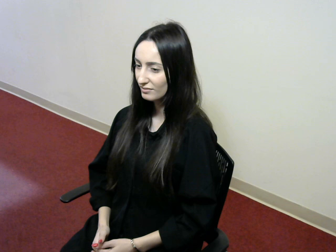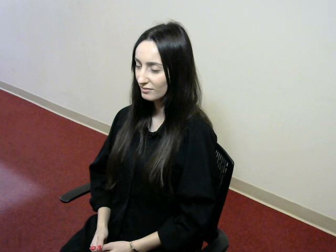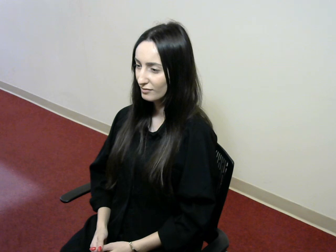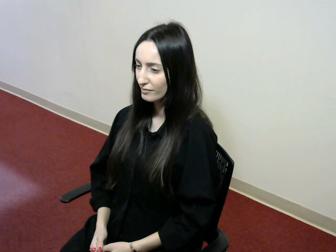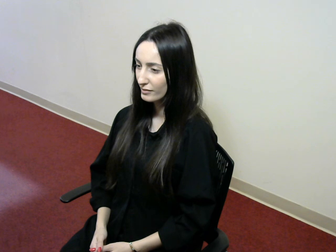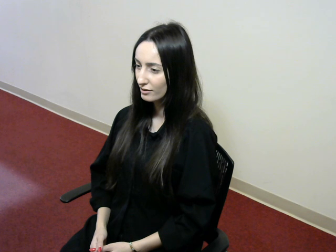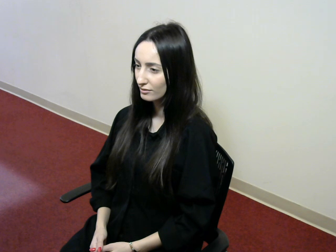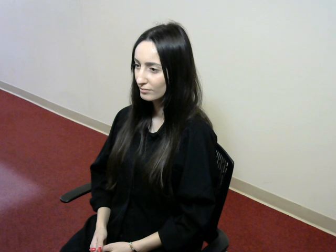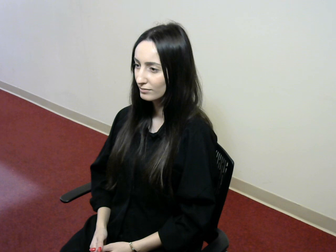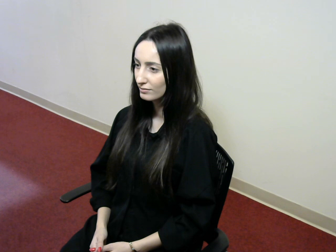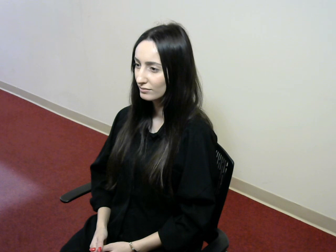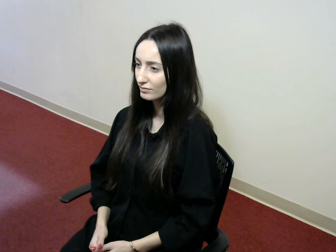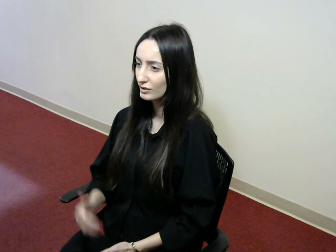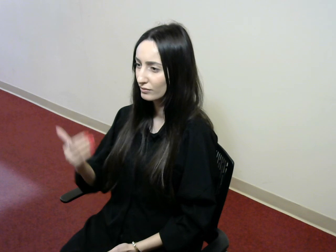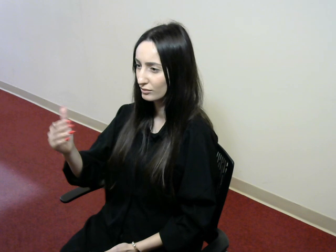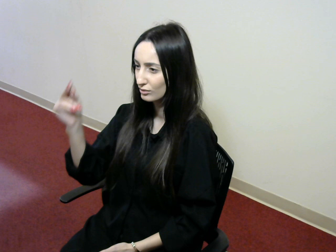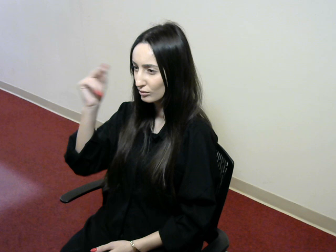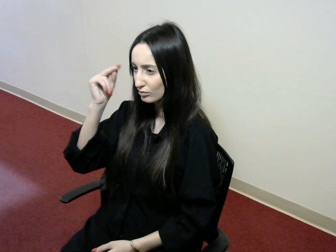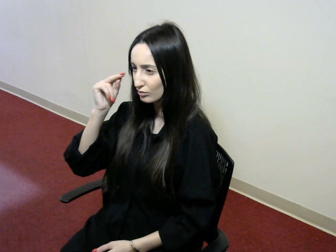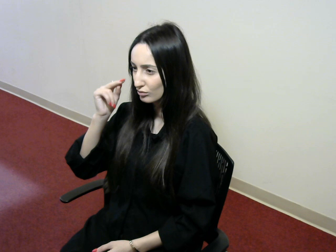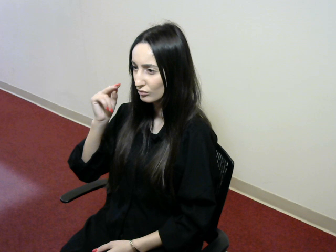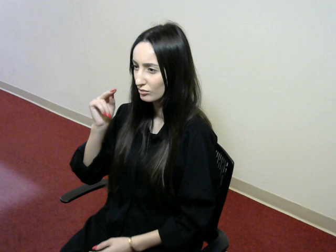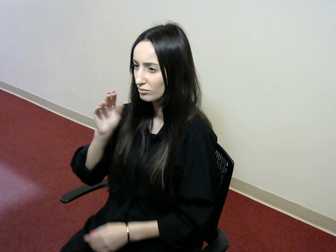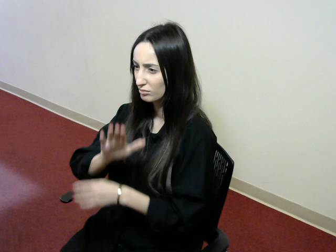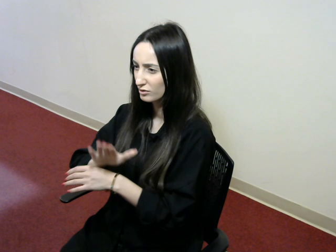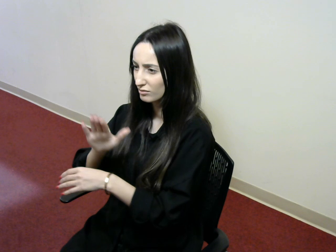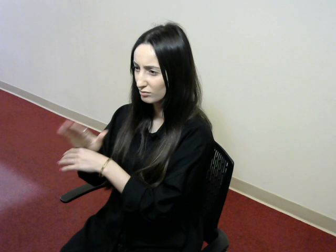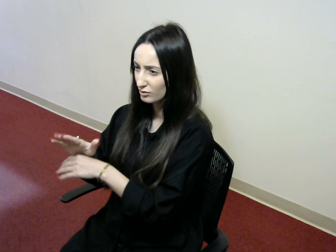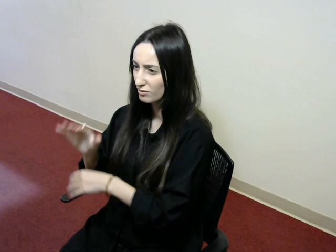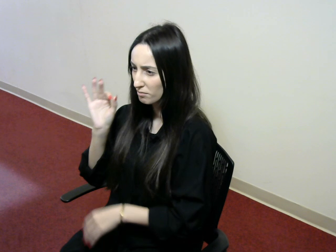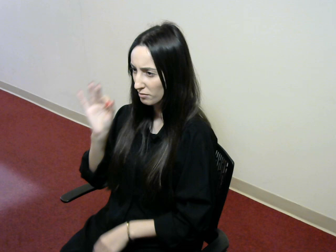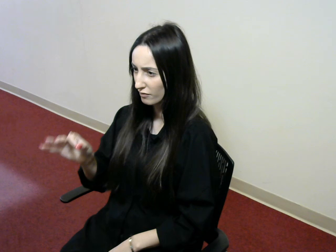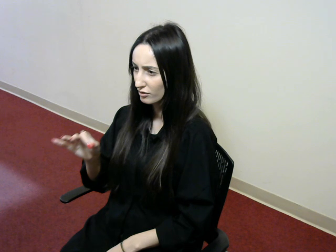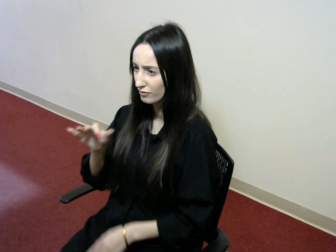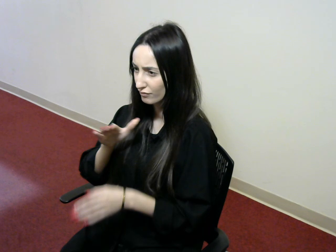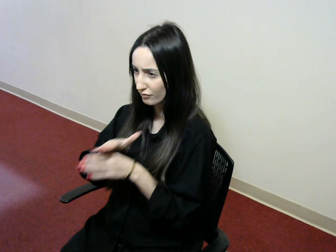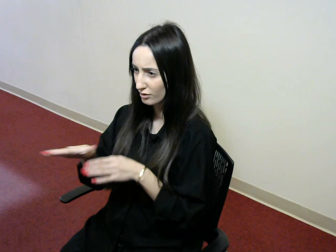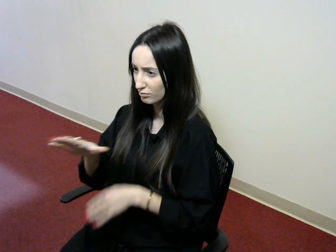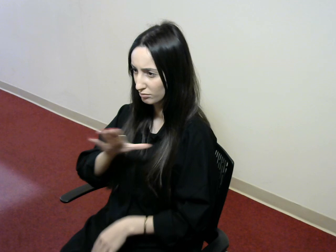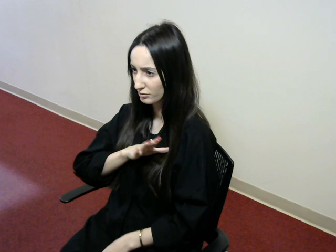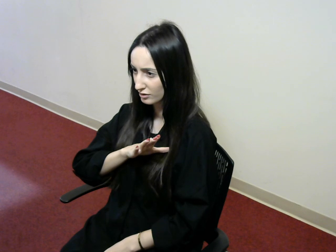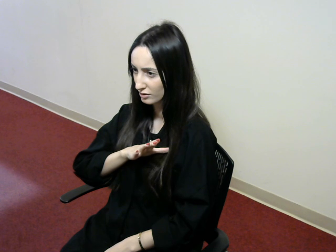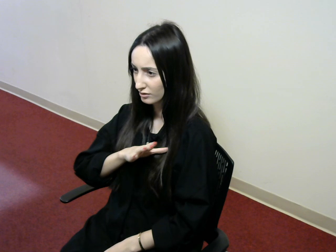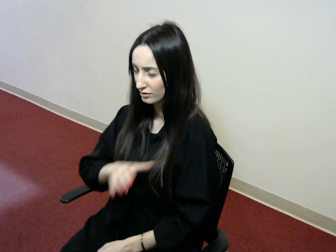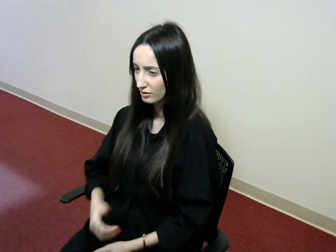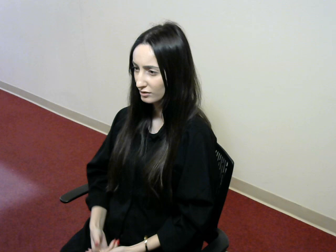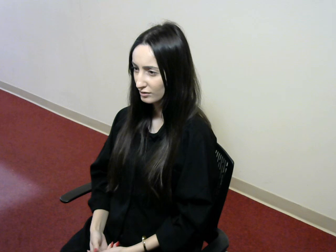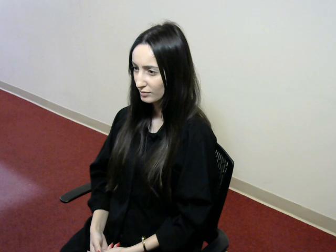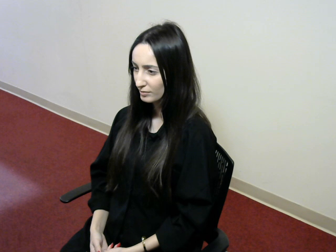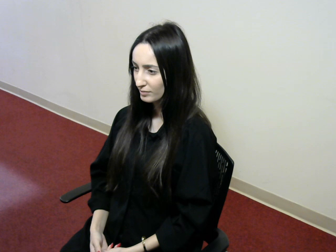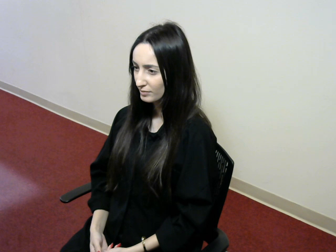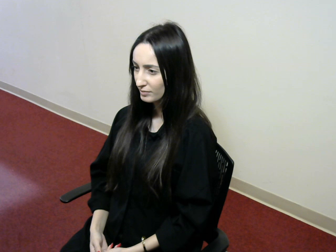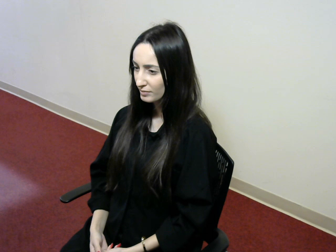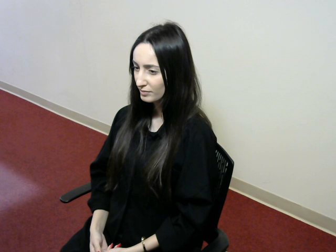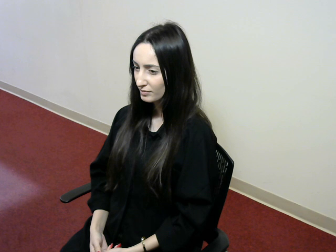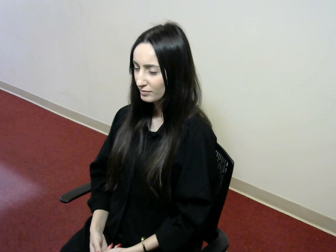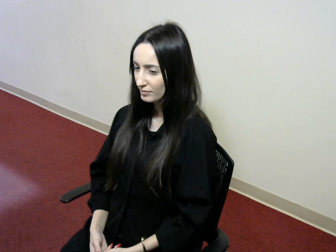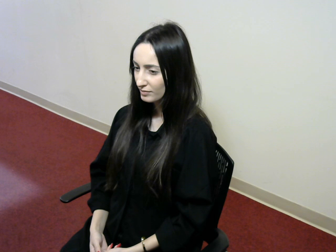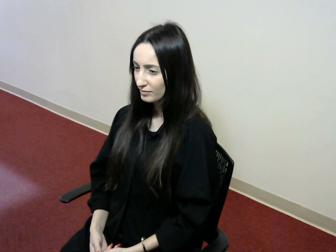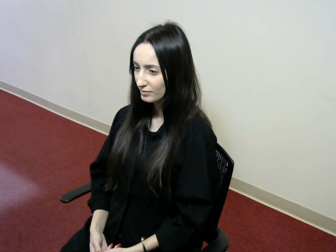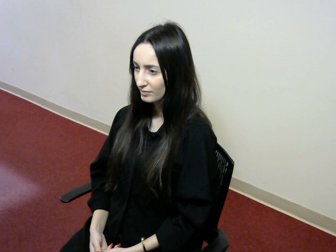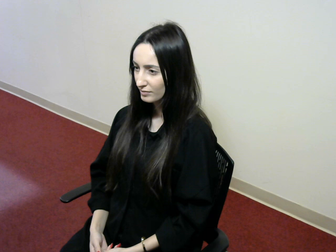Sənin şagirdin tapşırıqları düzgün yerinə yetirib